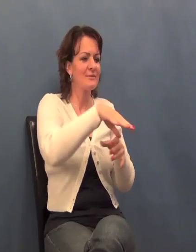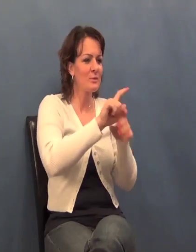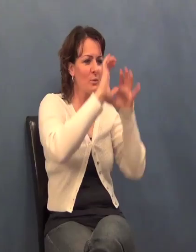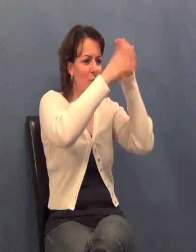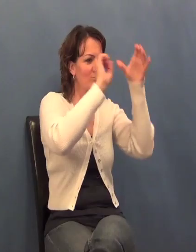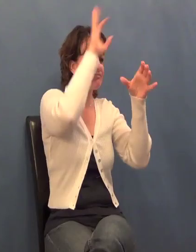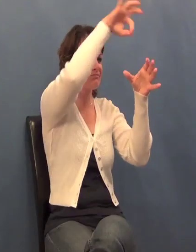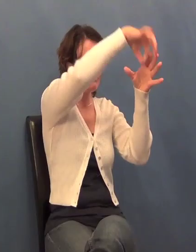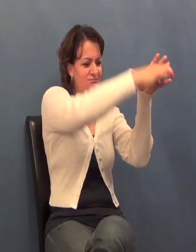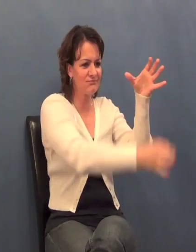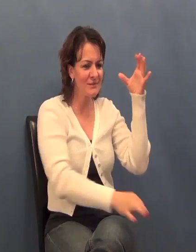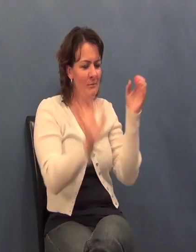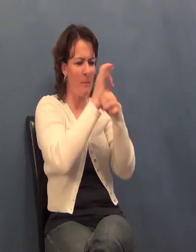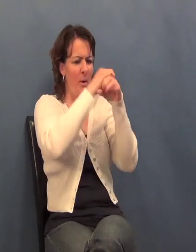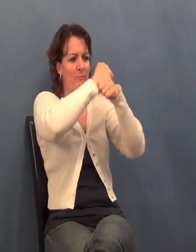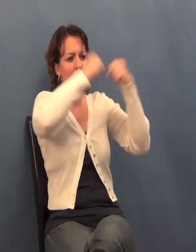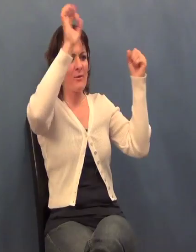Kula spada w rynnie i coś tam wybucha, jest ciężka.